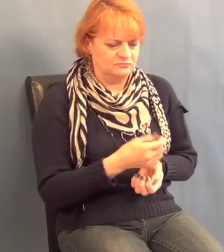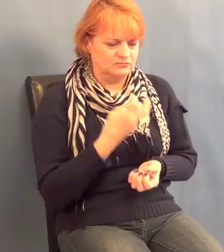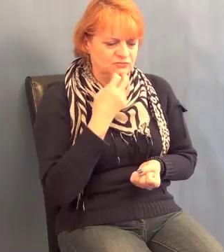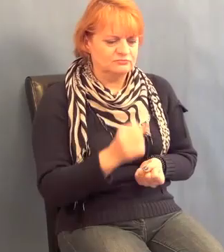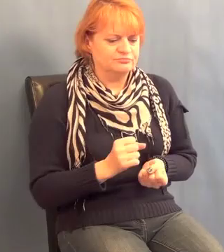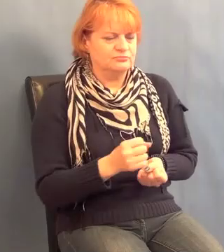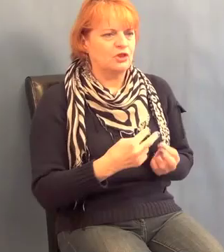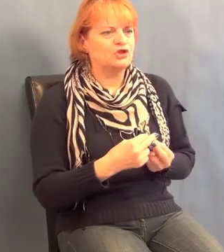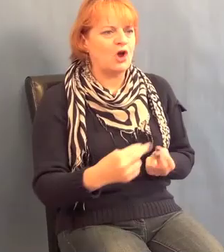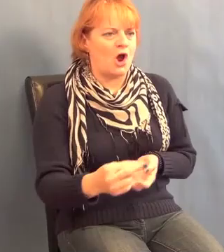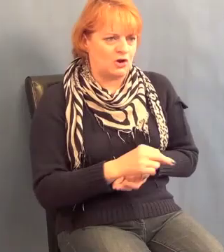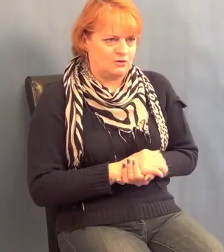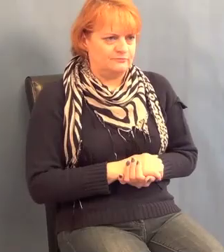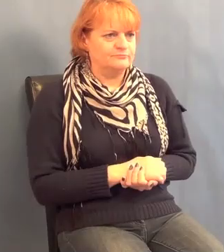Tor saneczkowy jest na prąd i ktoś tym torem steruje.